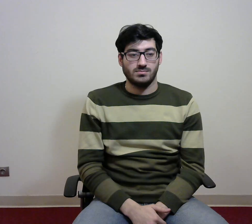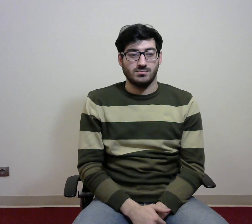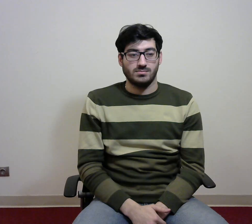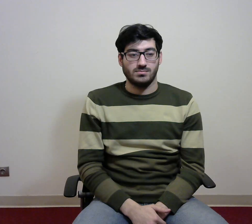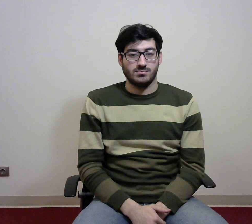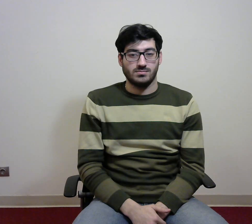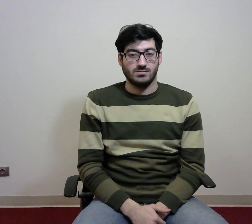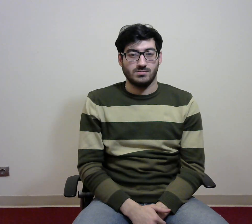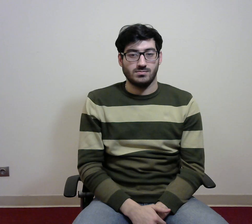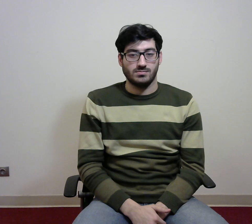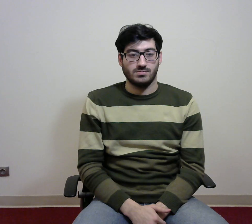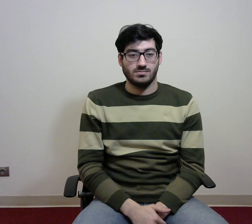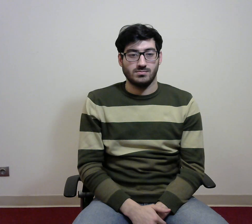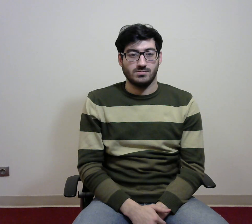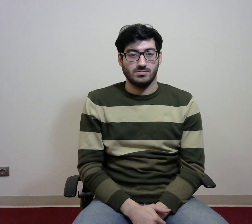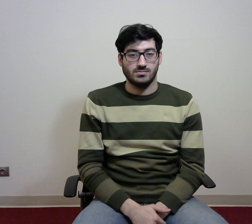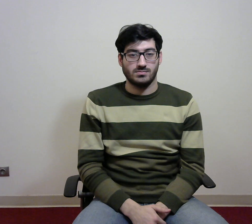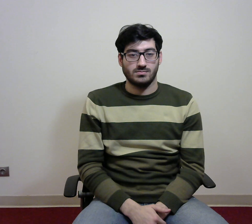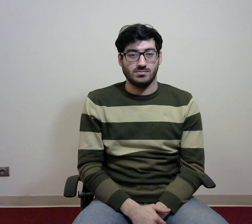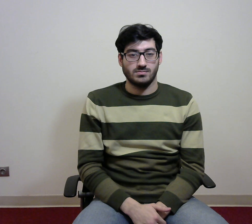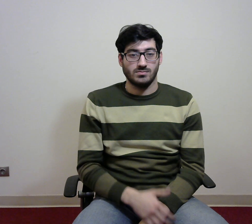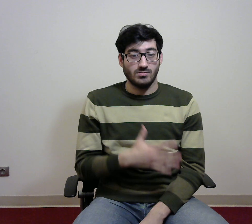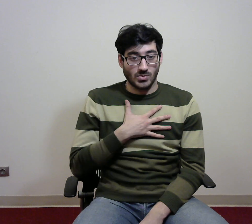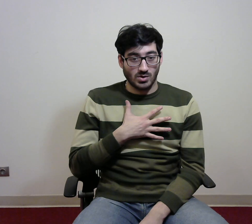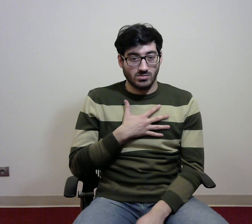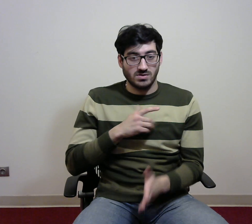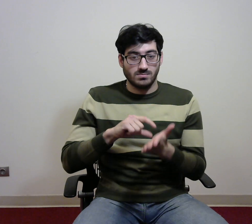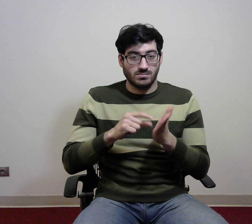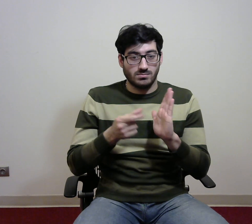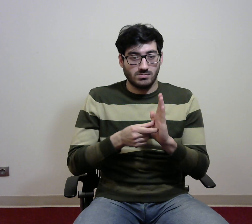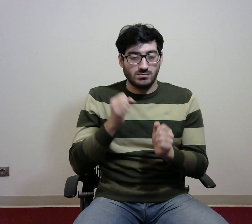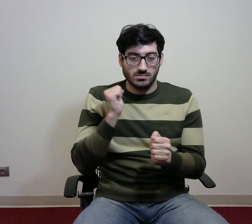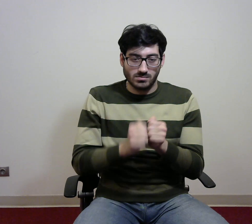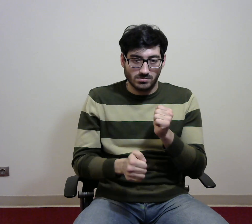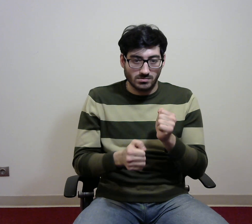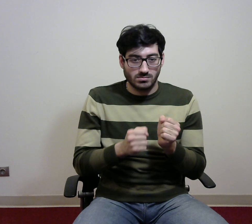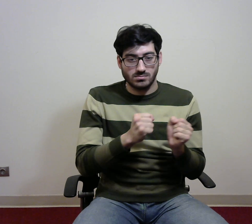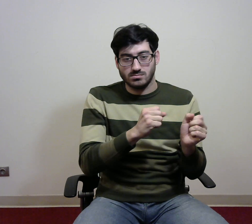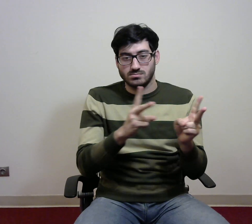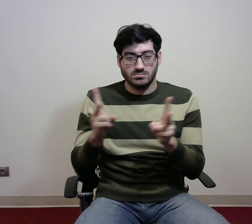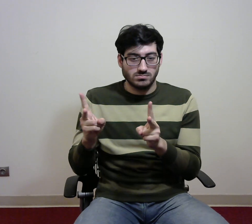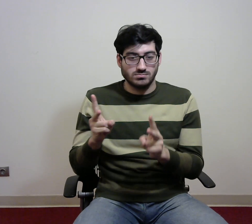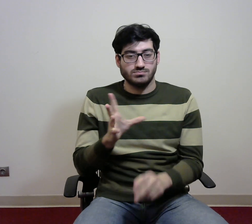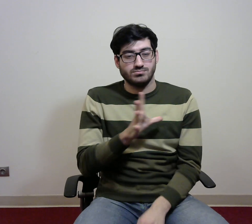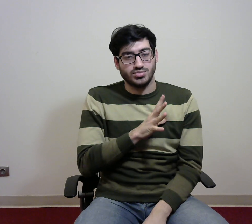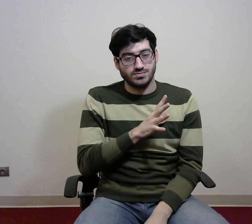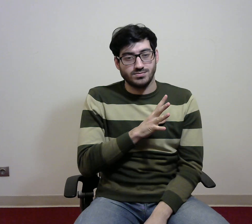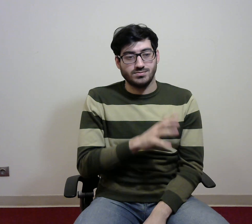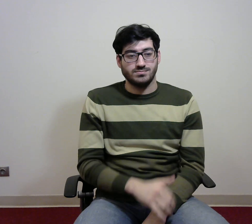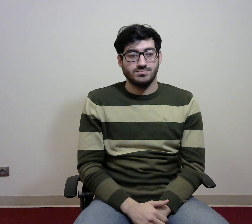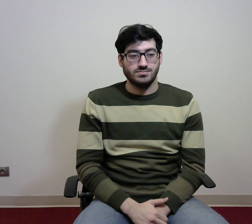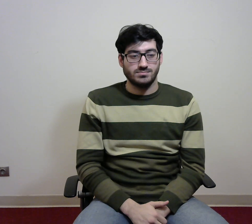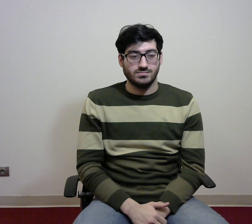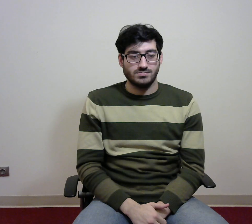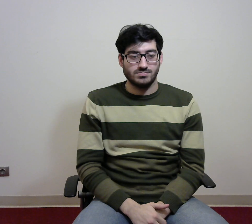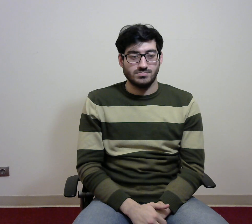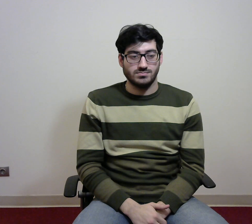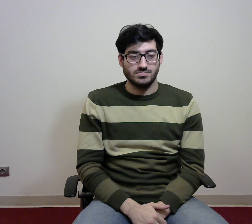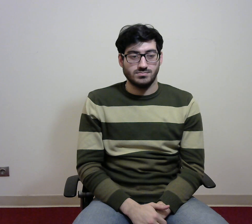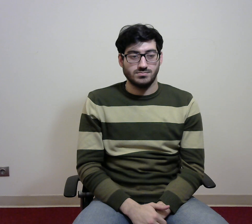Mənim otağım həmişə səliqəli olur